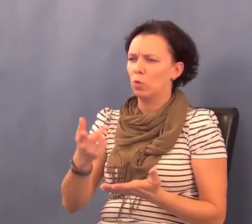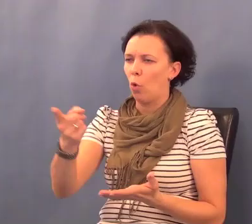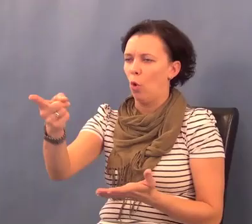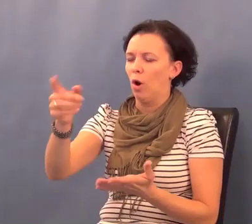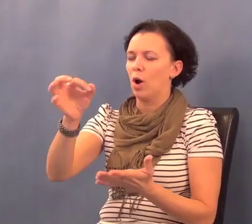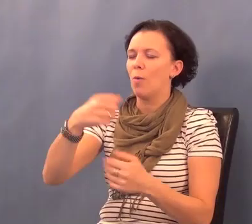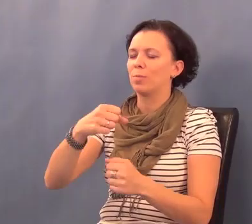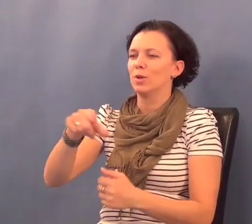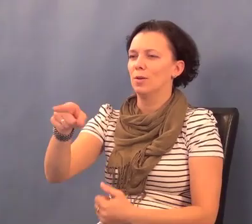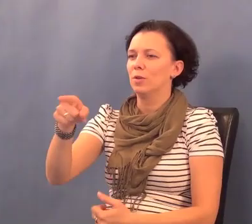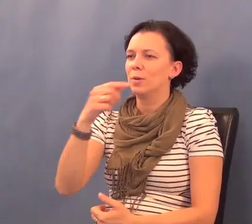Ooo, zgadza się, to w Kołobrzegu.